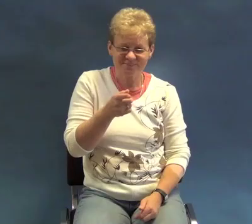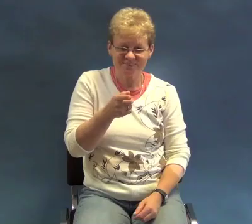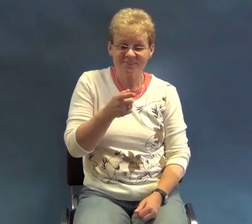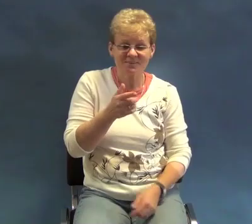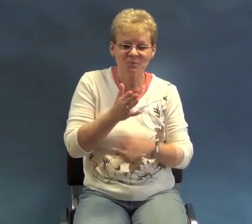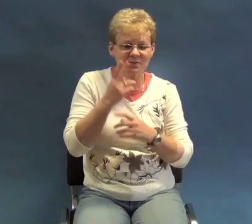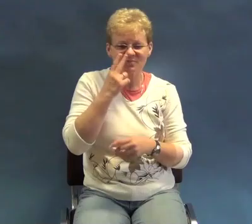Nie, on nie był niewidomy.